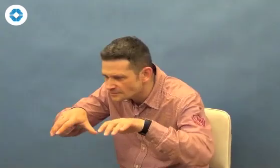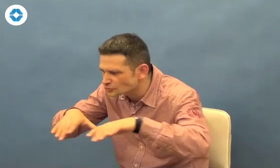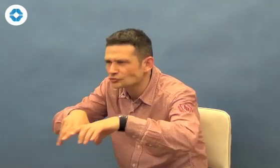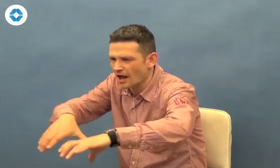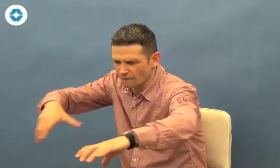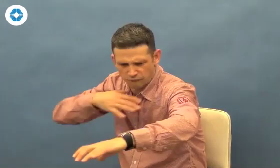Jest tam leżący pień.